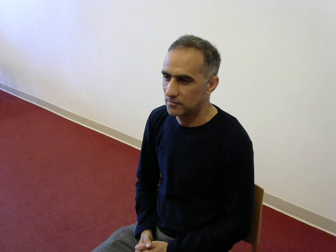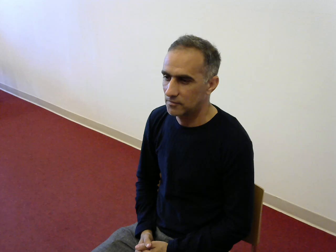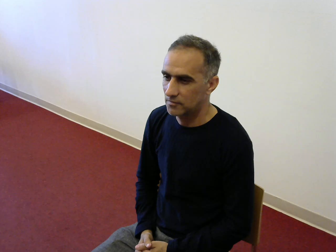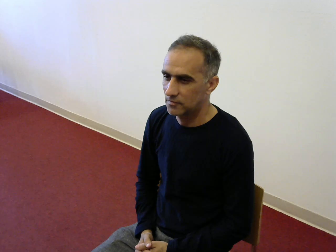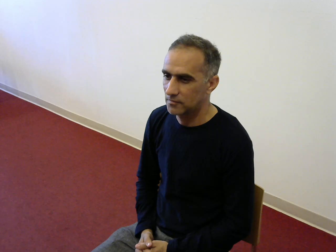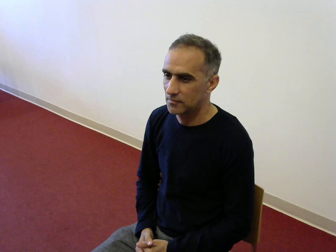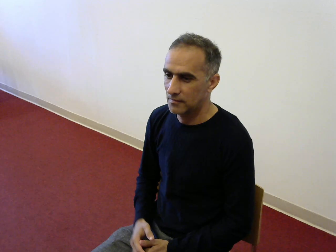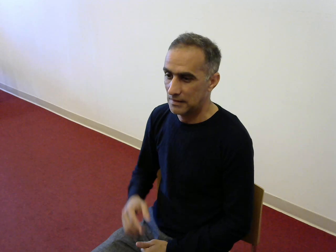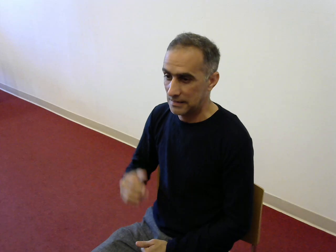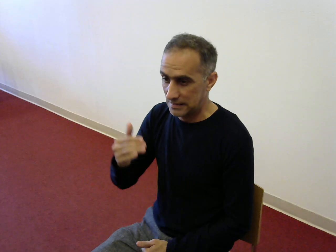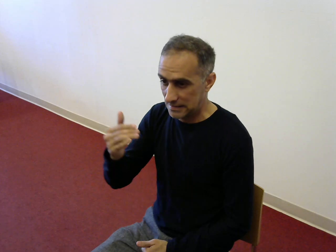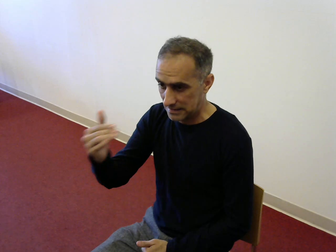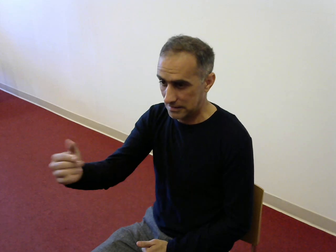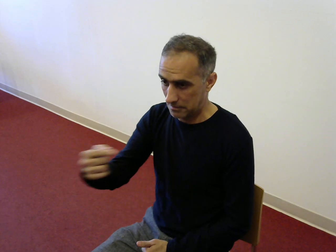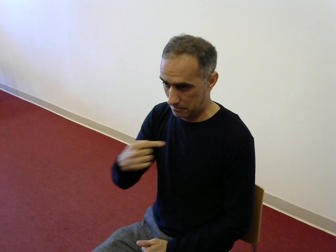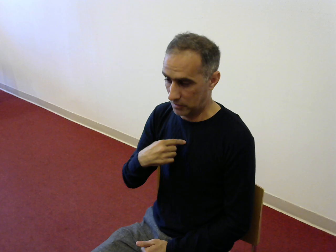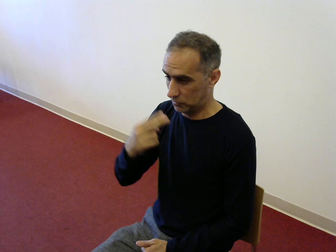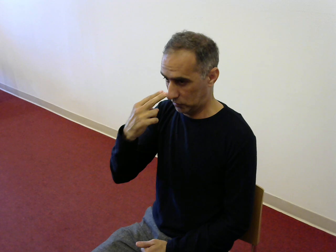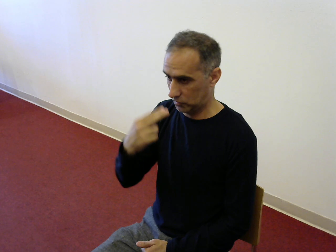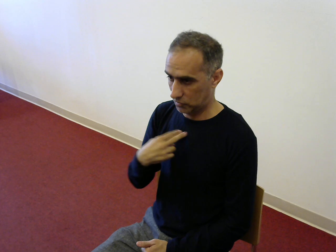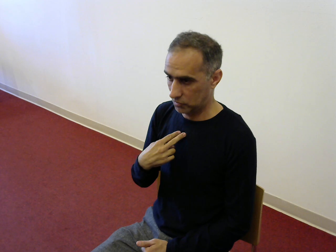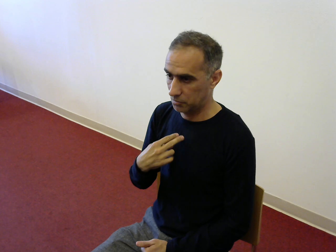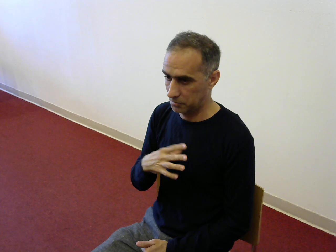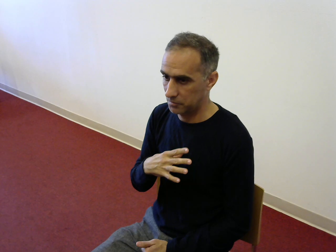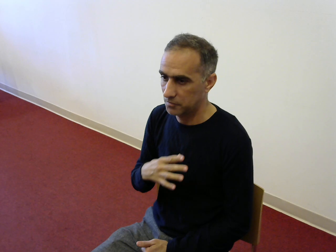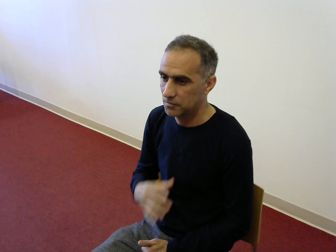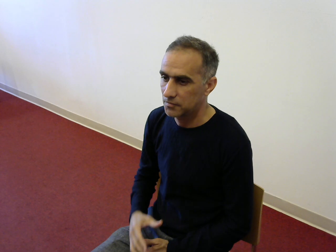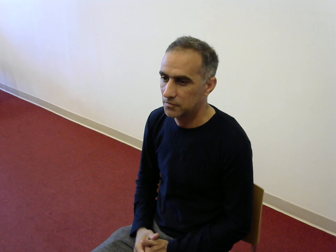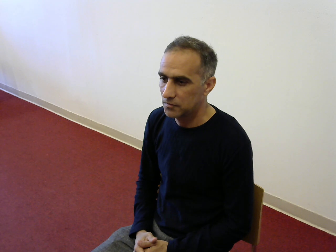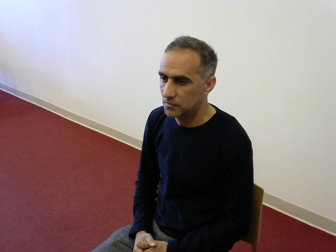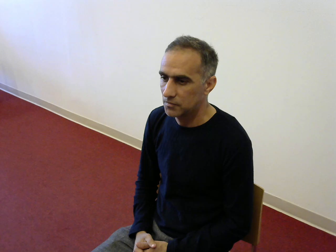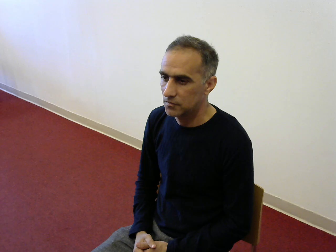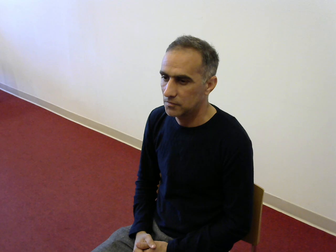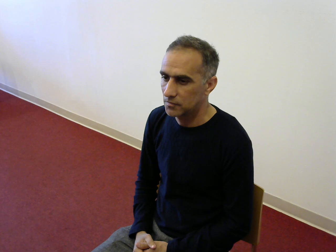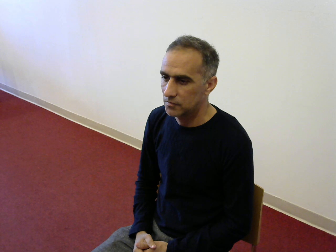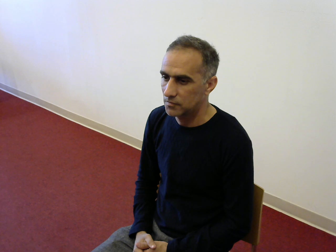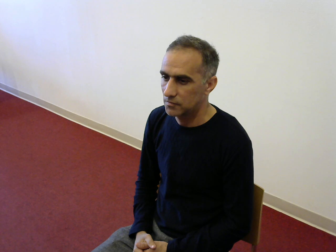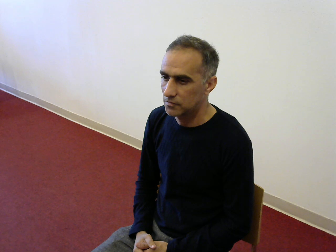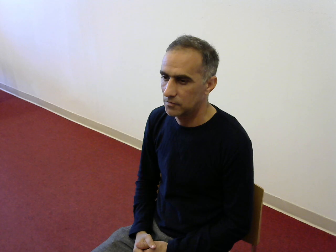Siz məni görürsünüzmü?